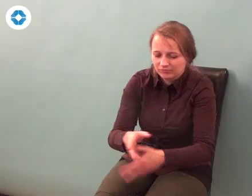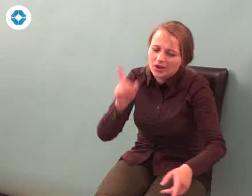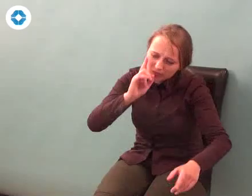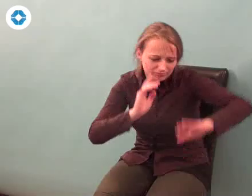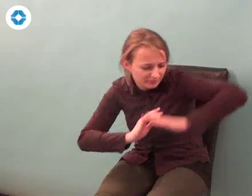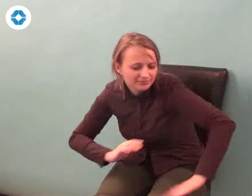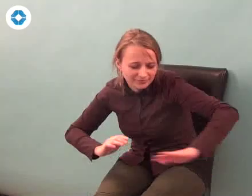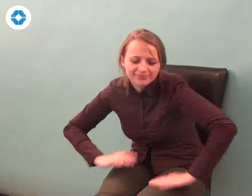Chłopiec wytrzepuje spodnie.